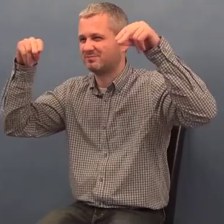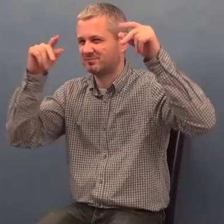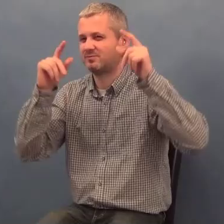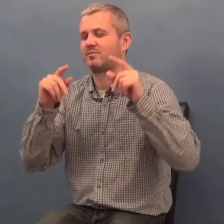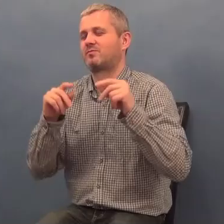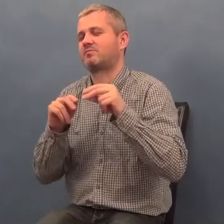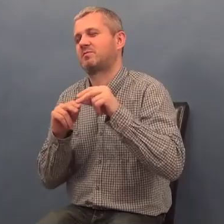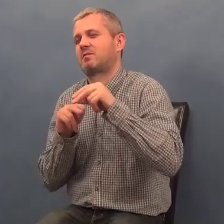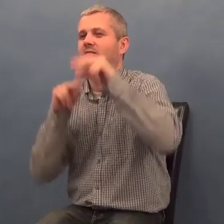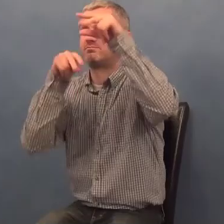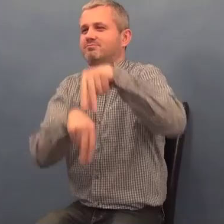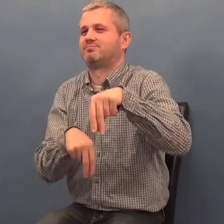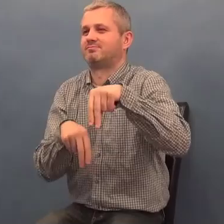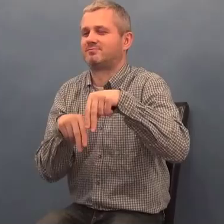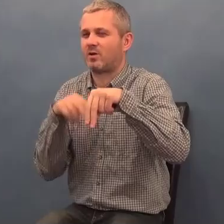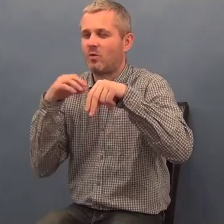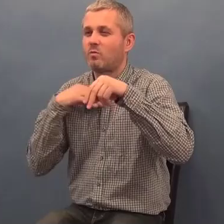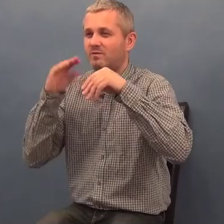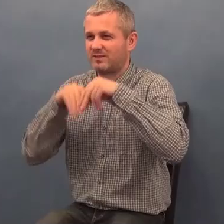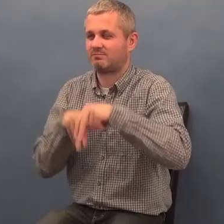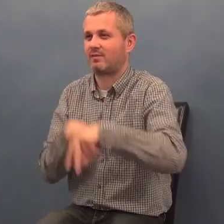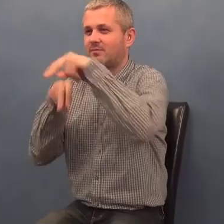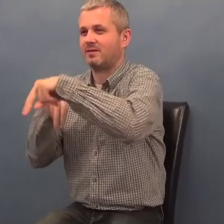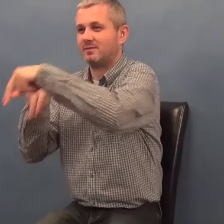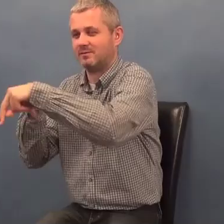Zając wskakuje w jedno z ubrań i w nim dalej skacze.